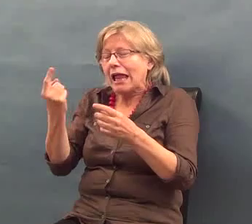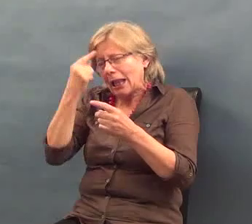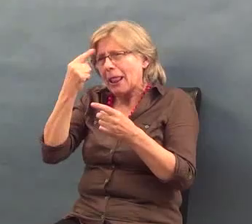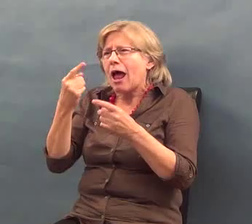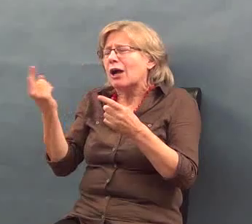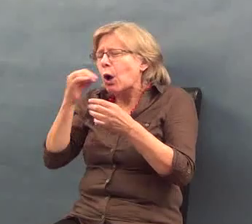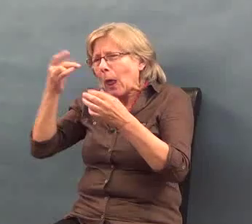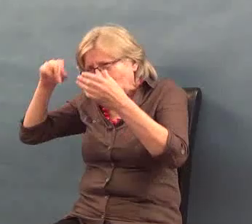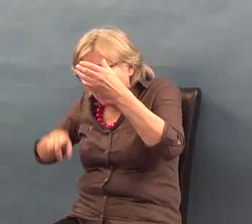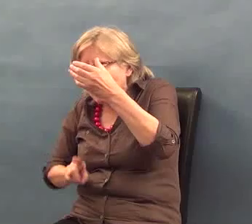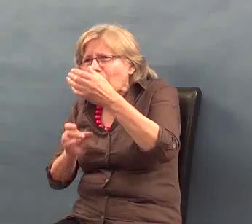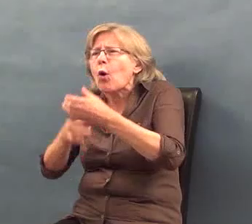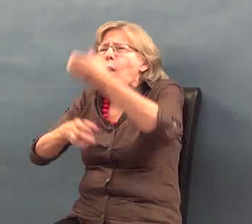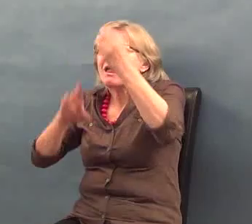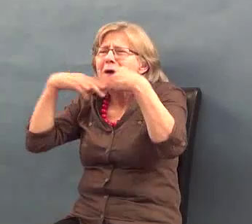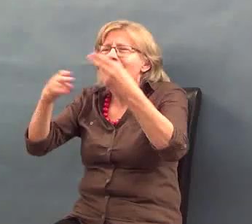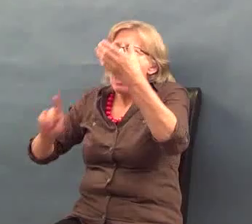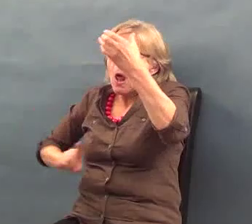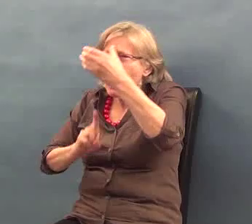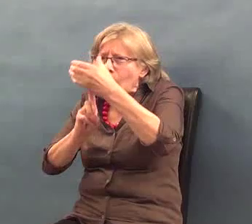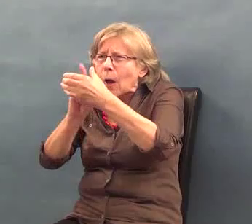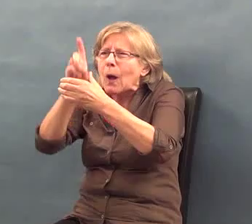Kot wszedł z powrotem przez rynnę.